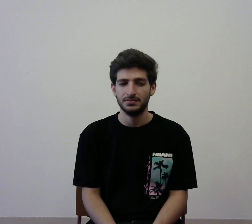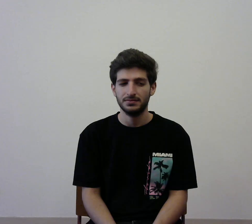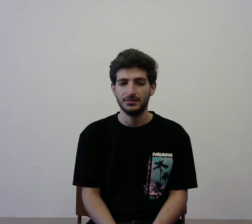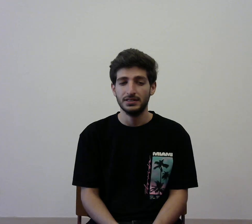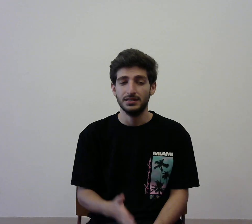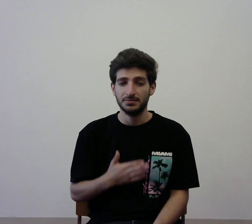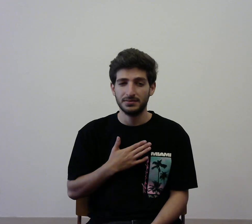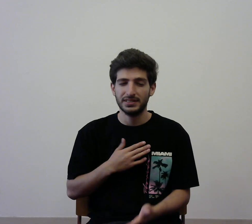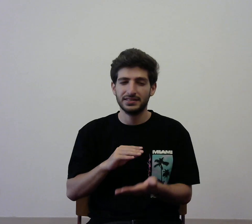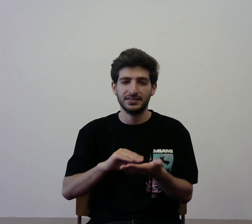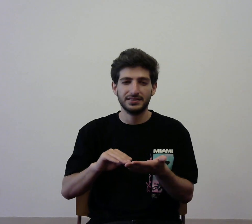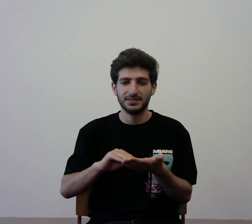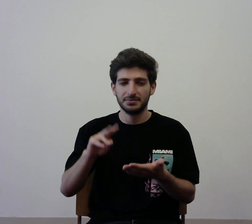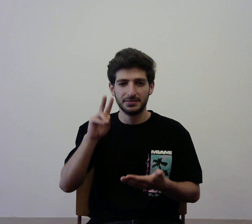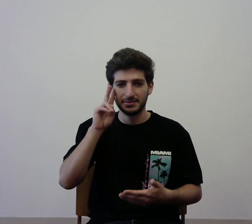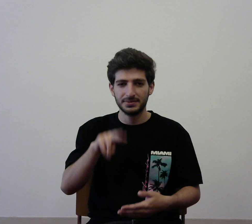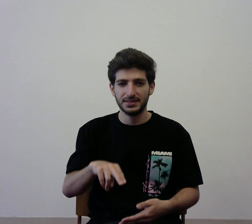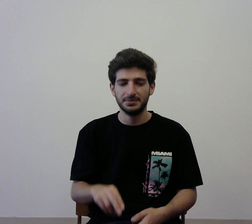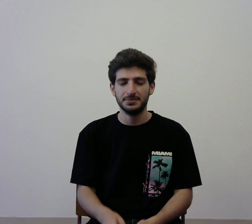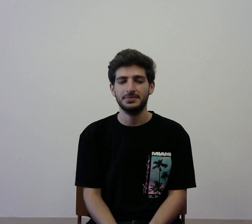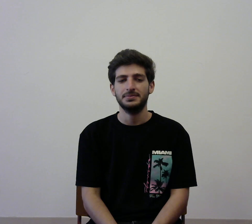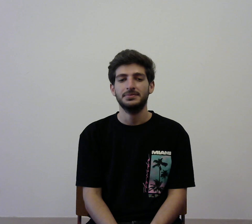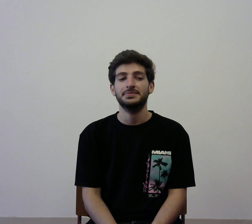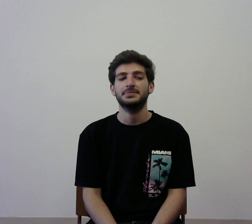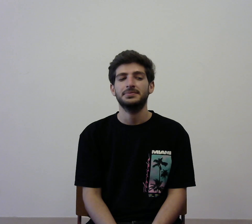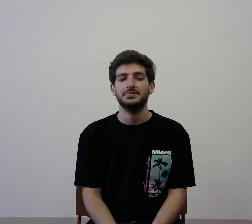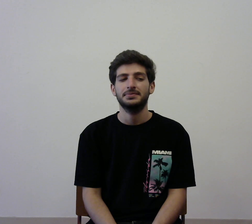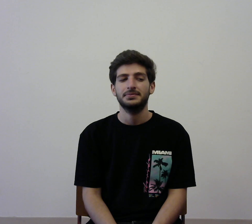Mən yaza bilmirəm